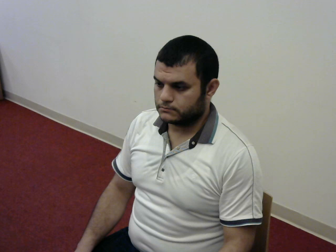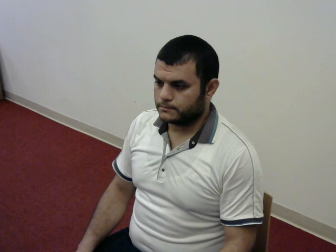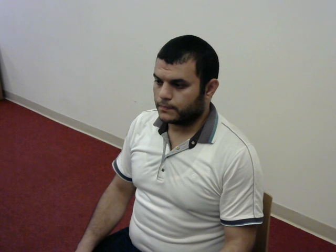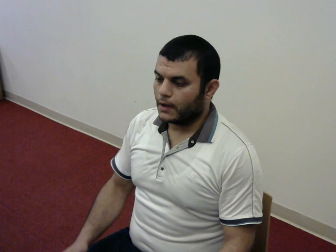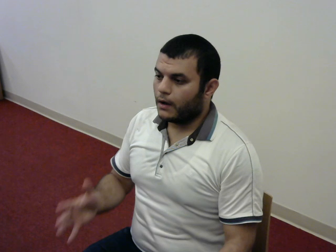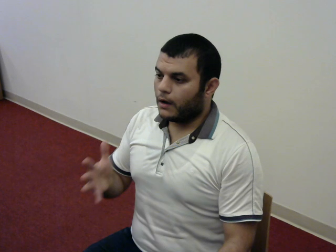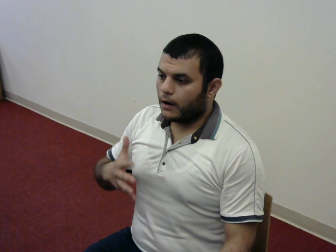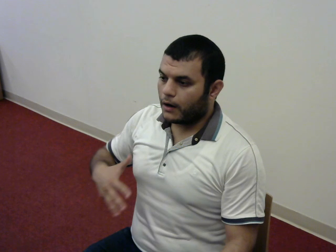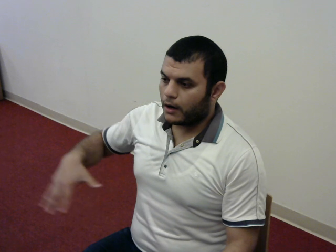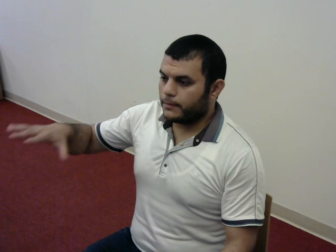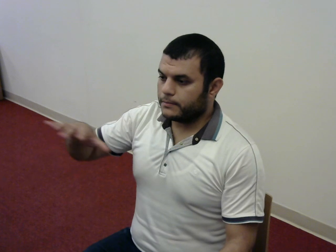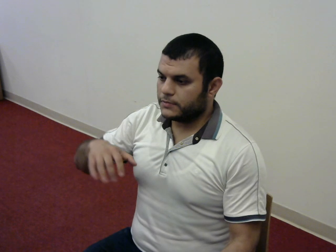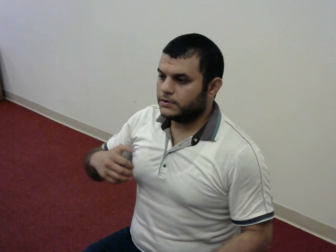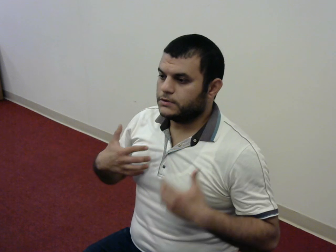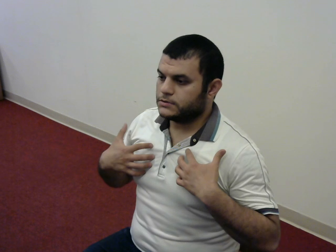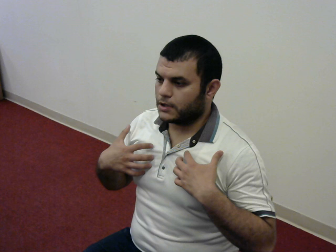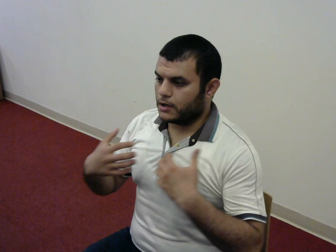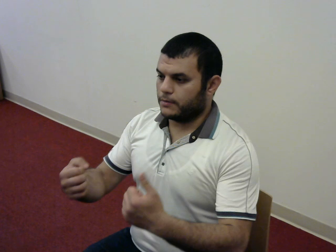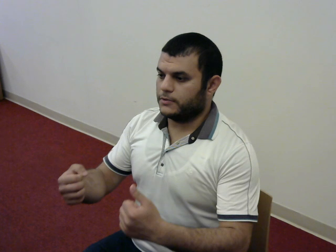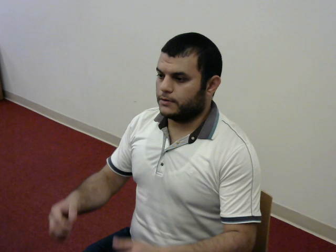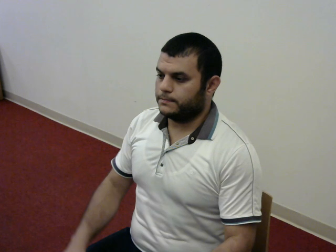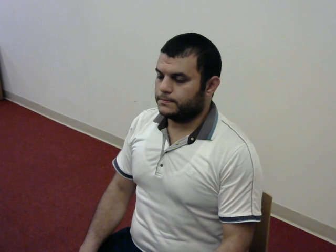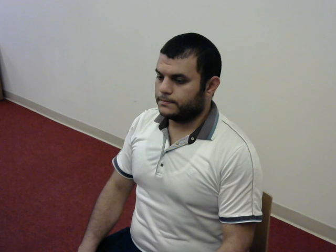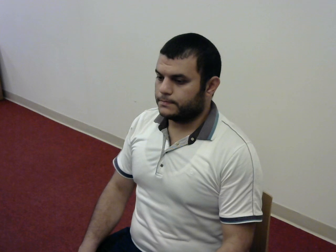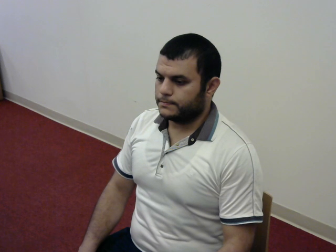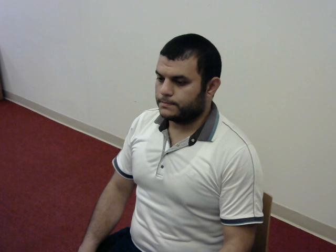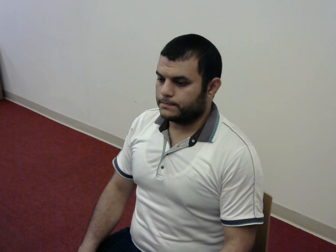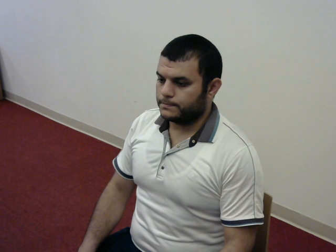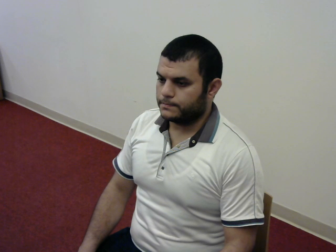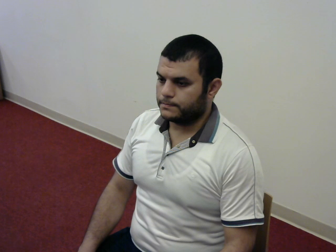Hamınızı salamlayıram